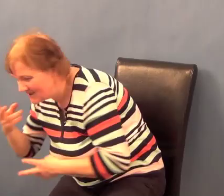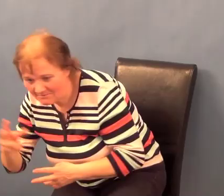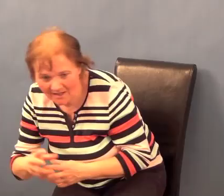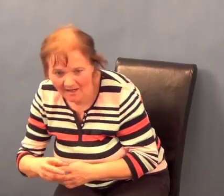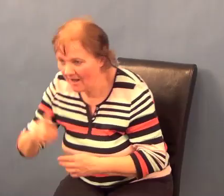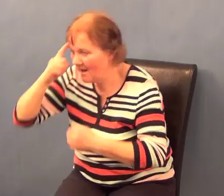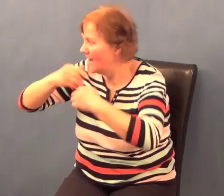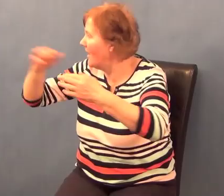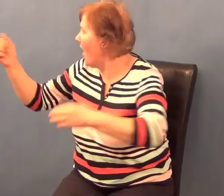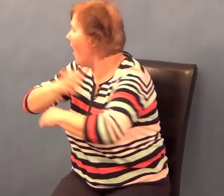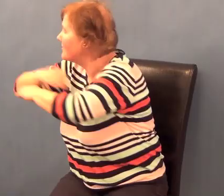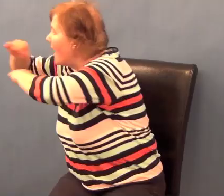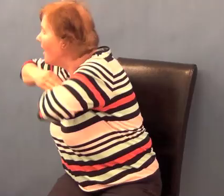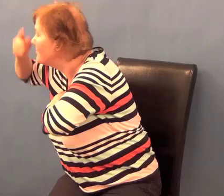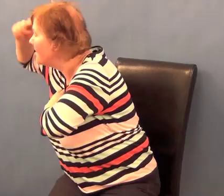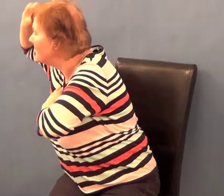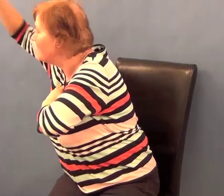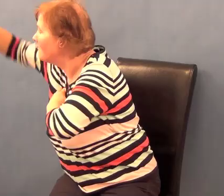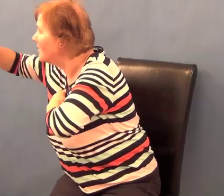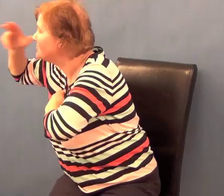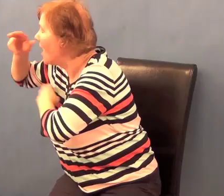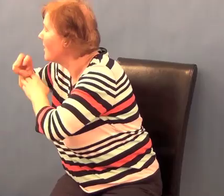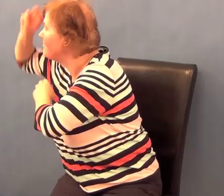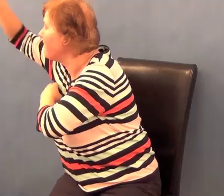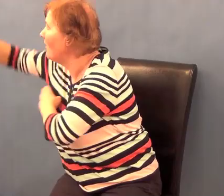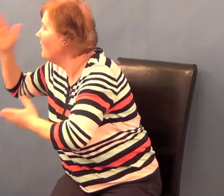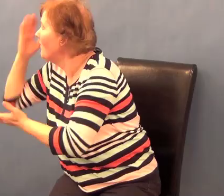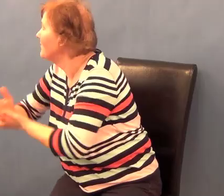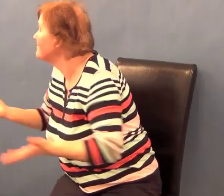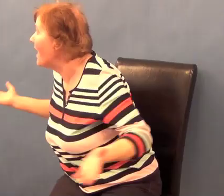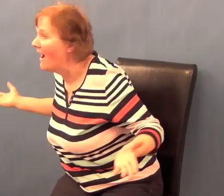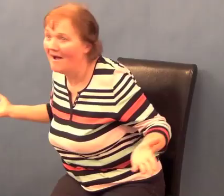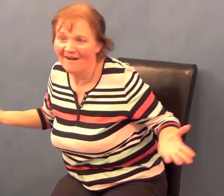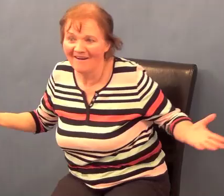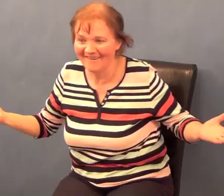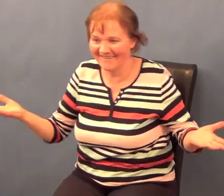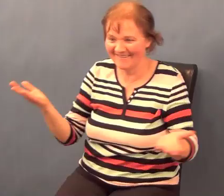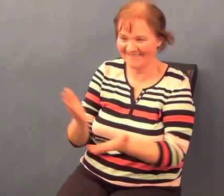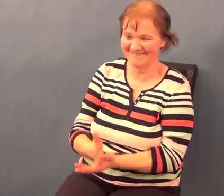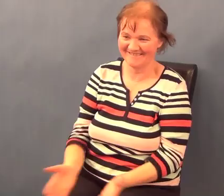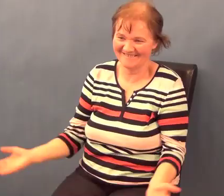Pomyśleli, że skoro okno jest otwarte, to żaba mogła wyskoczyć i uciec. Wyjrzeli przez okno. Nie ma.